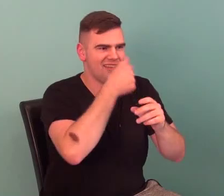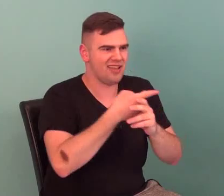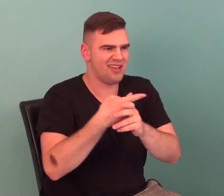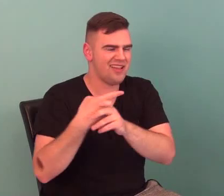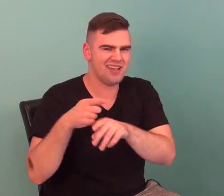Jeleń biegnie.